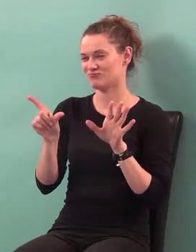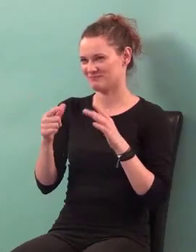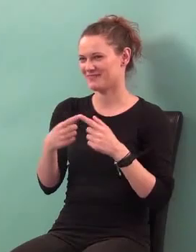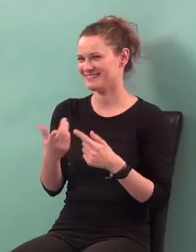Pasuje.